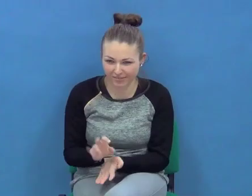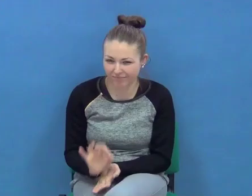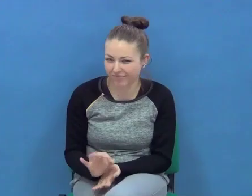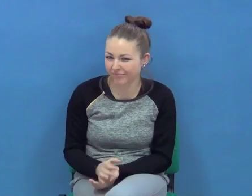Zgadza się.